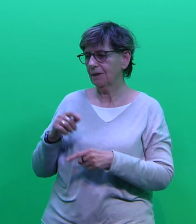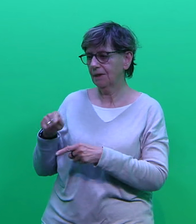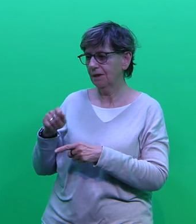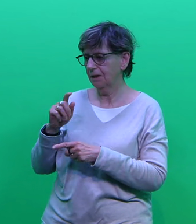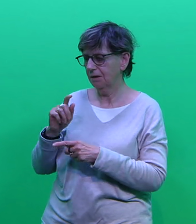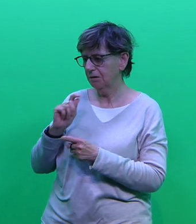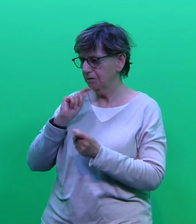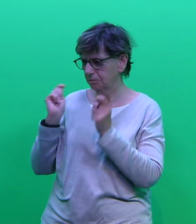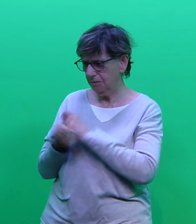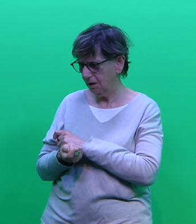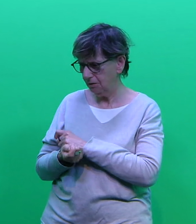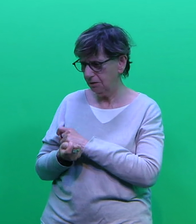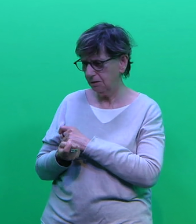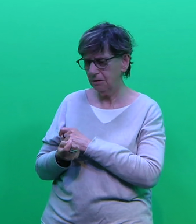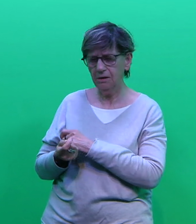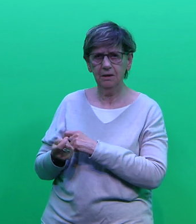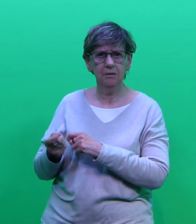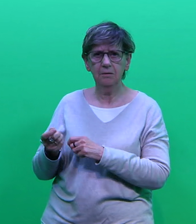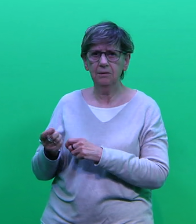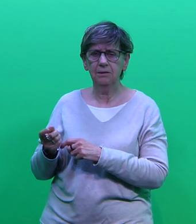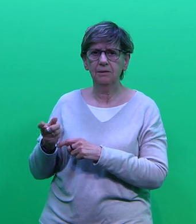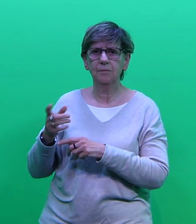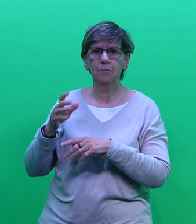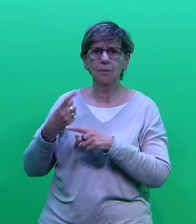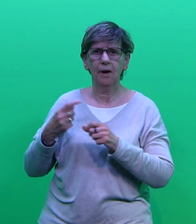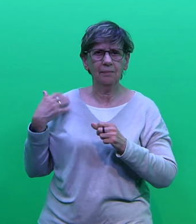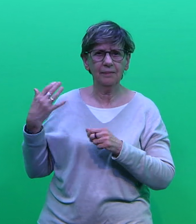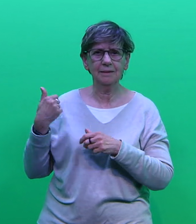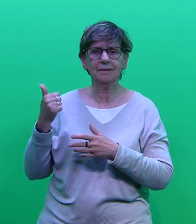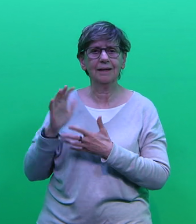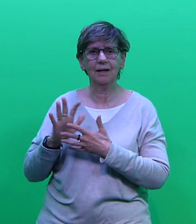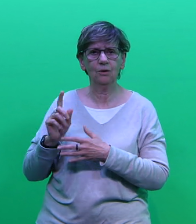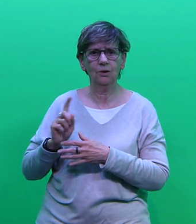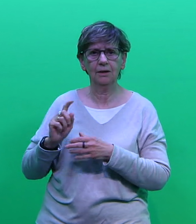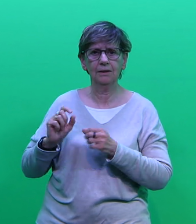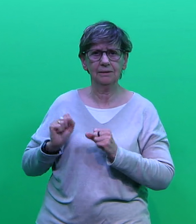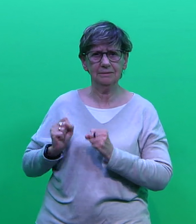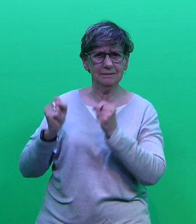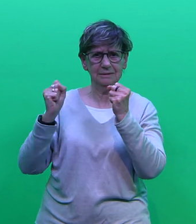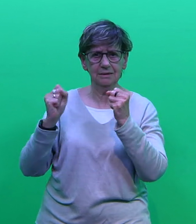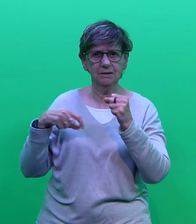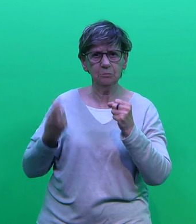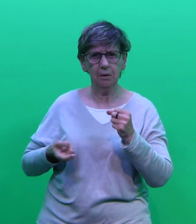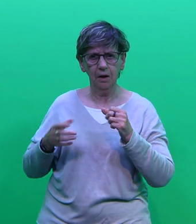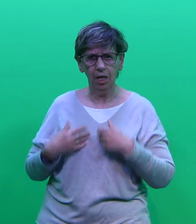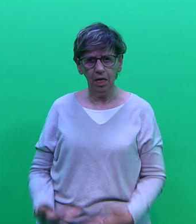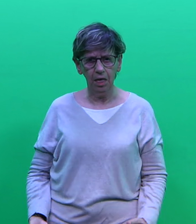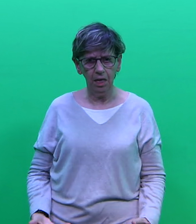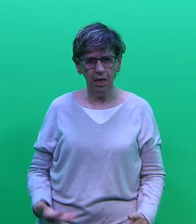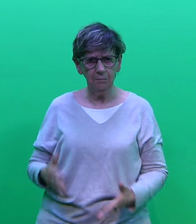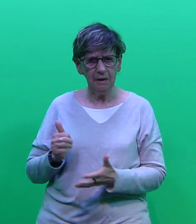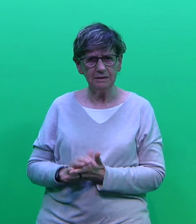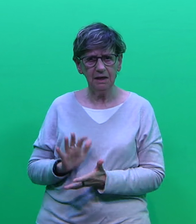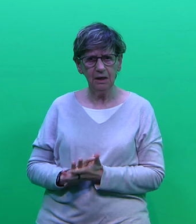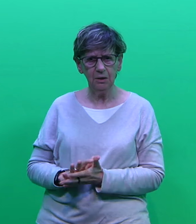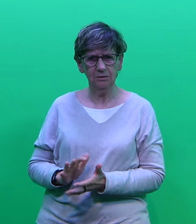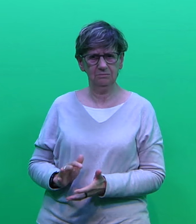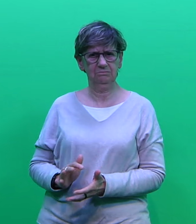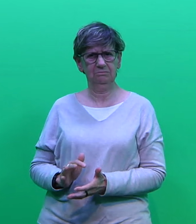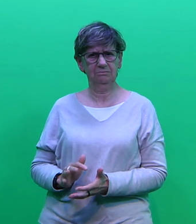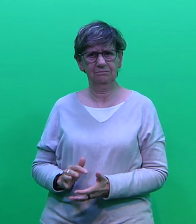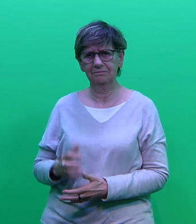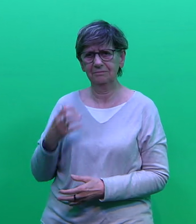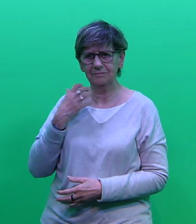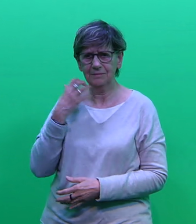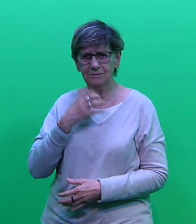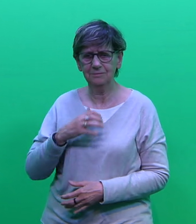Ha canviat, abans ell no estava tranquil, sinó estressat. Després ha estat com fatigat, més tranquil, és estrany.